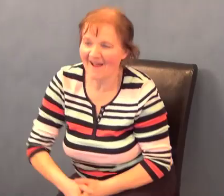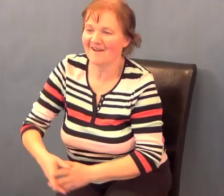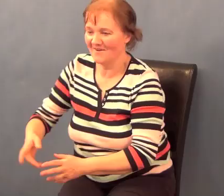Dobra.